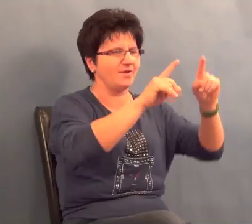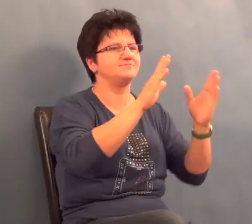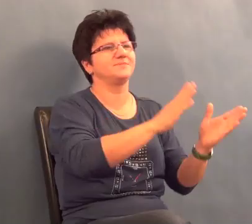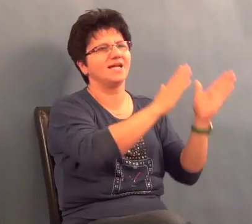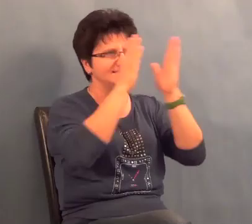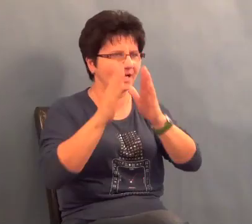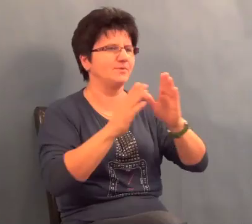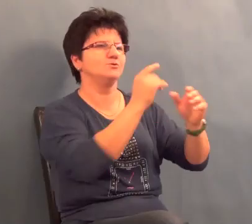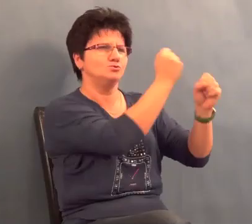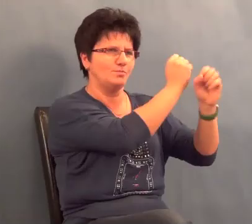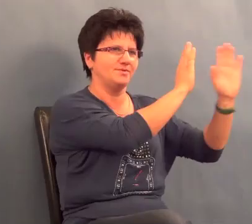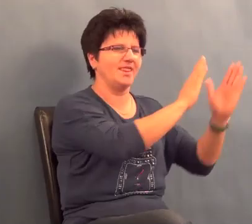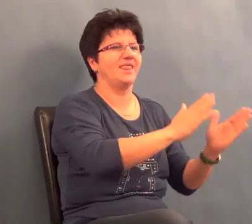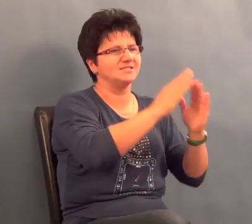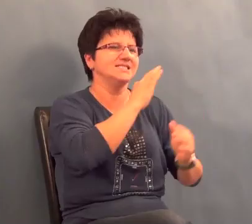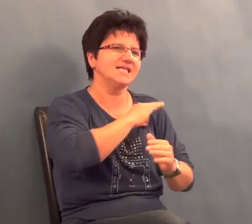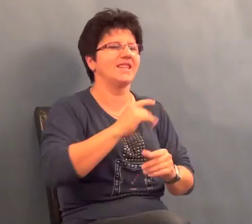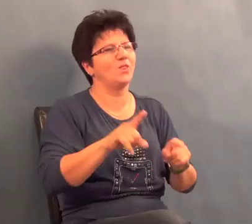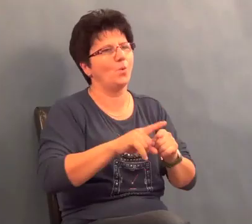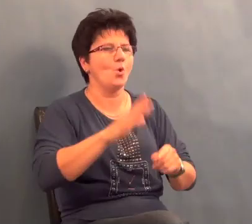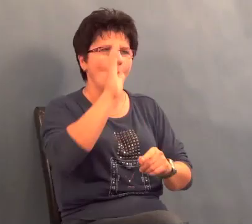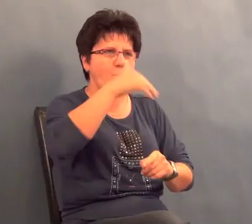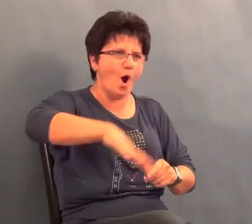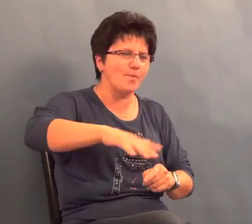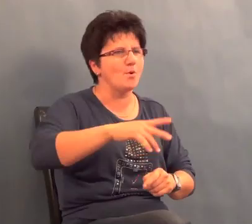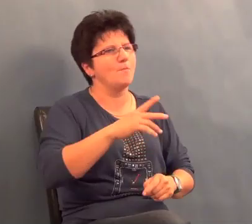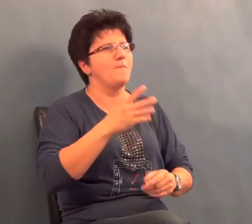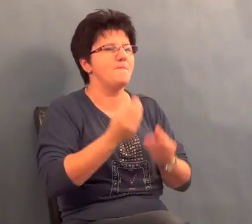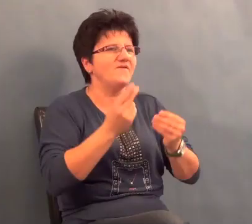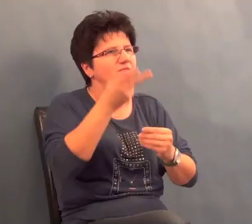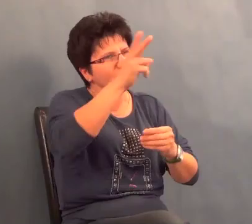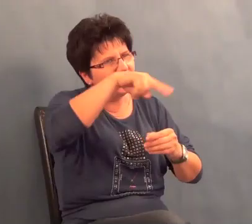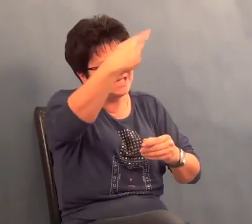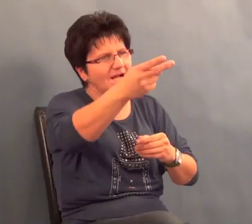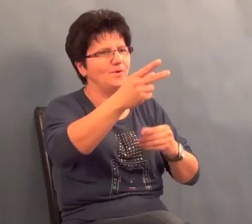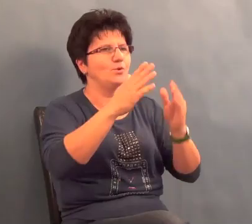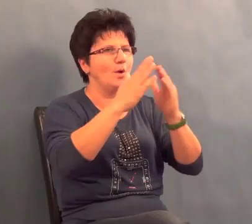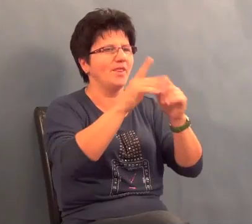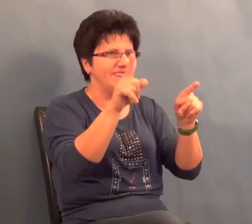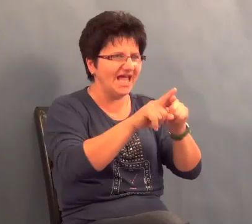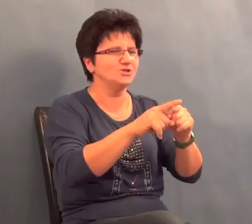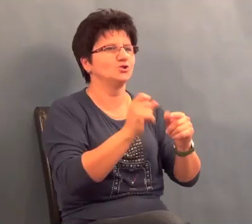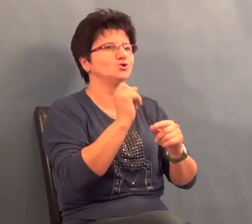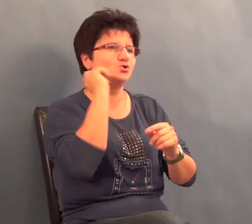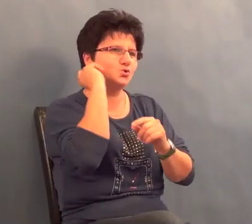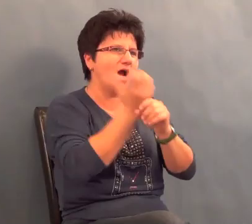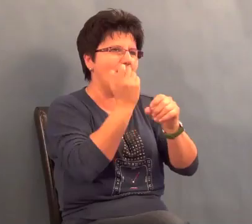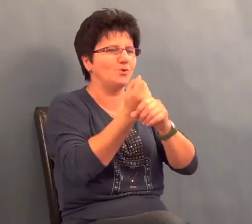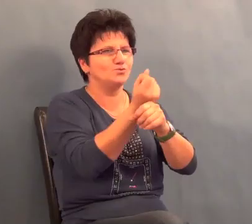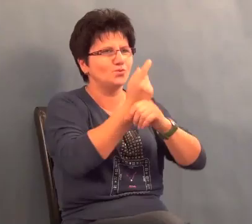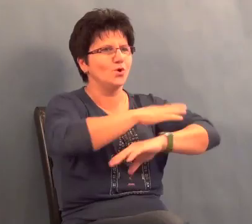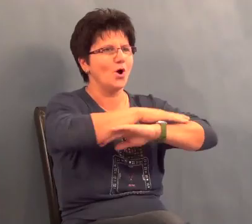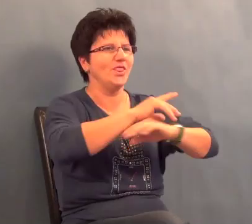Tamten pan pracuje, a w tym czasie syn, ten łobuz, bawi się, też rzuca kamienie w następny dom, w okna.